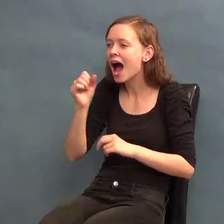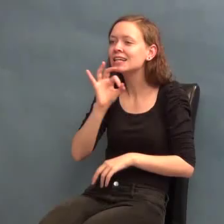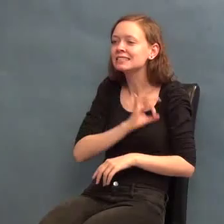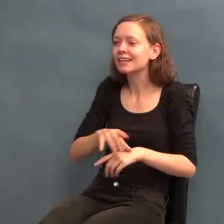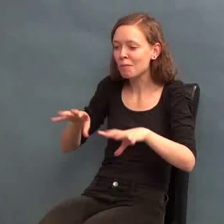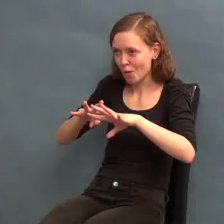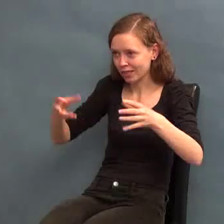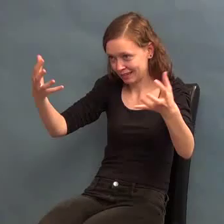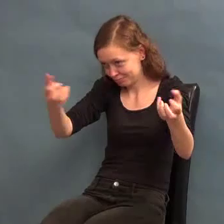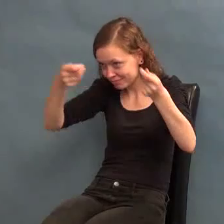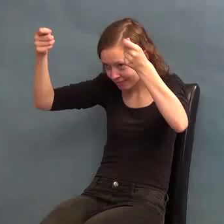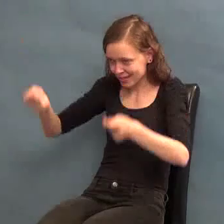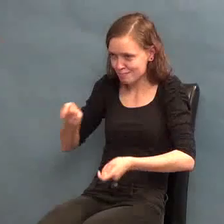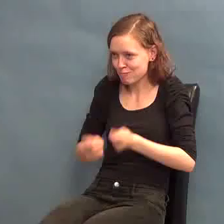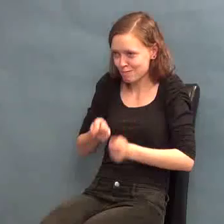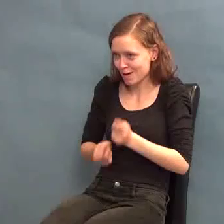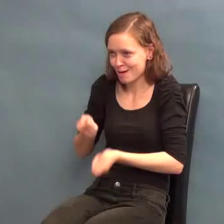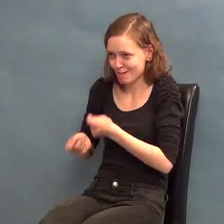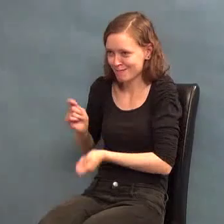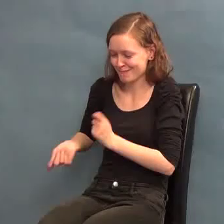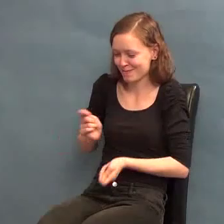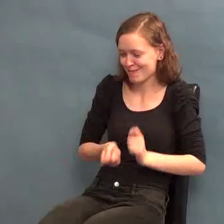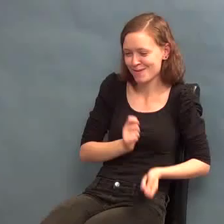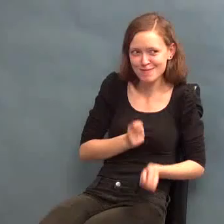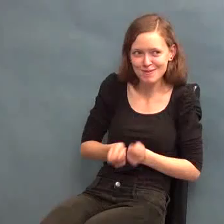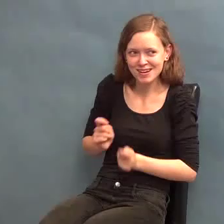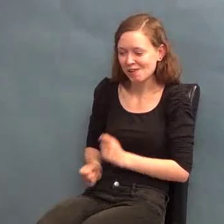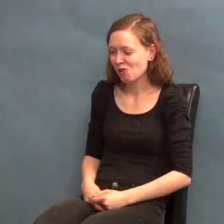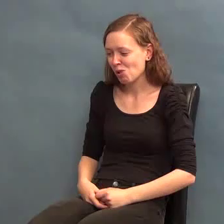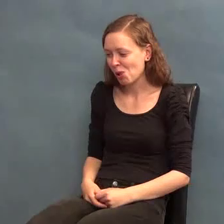Syn zabrał płot i grał na nim jak na cymbałkach.